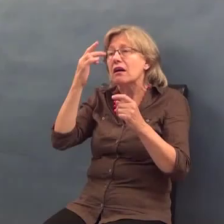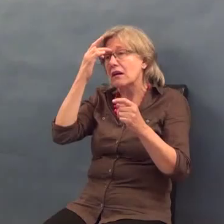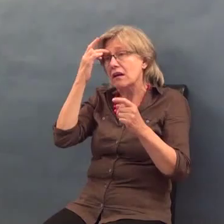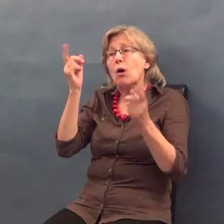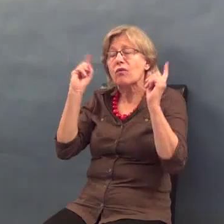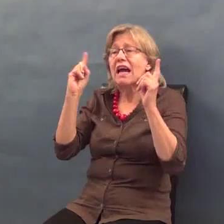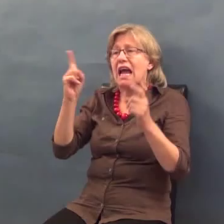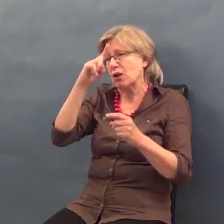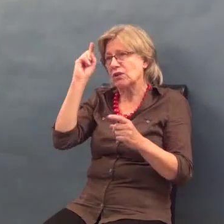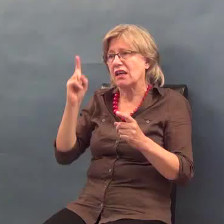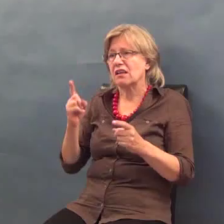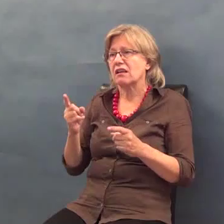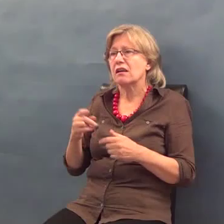Ostrzeżenie dla ludzi.